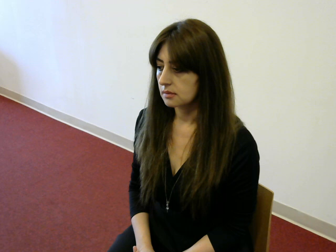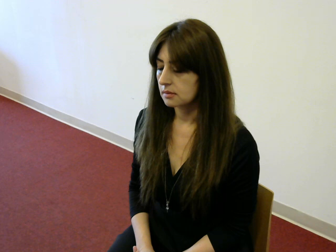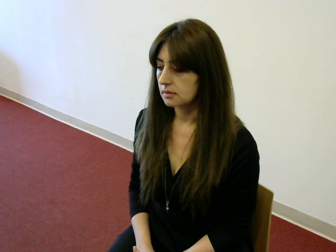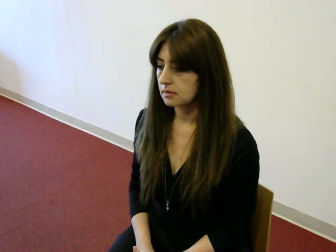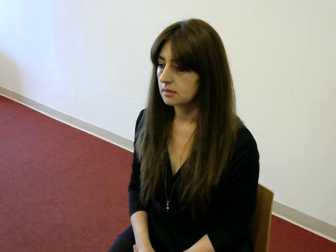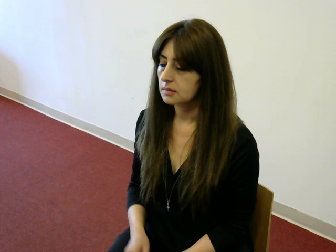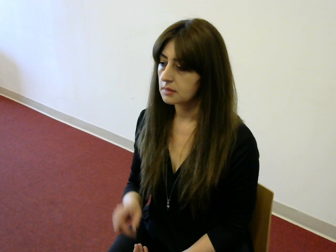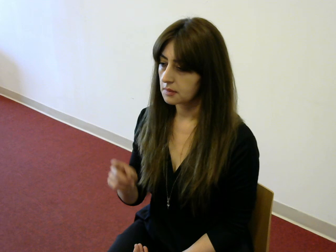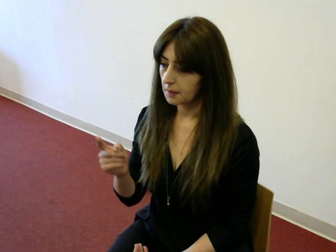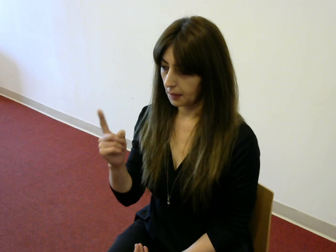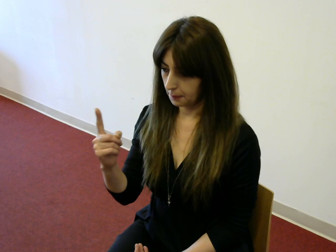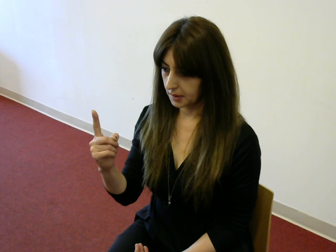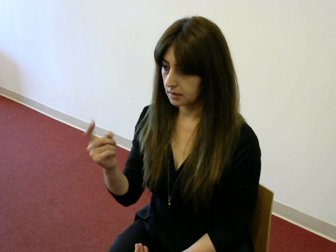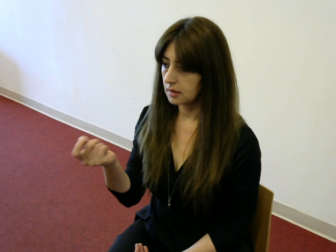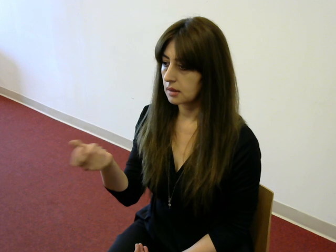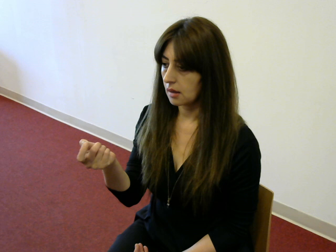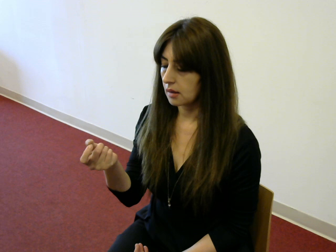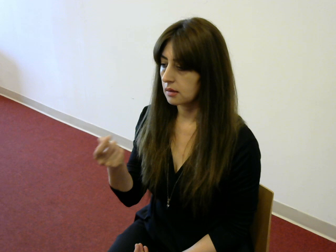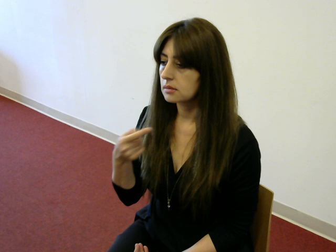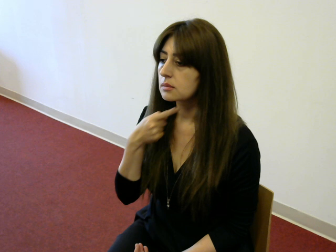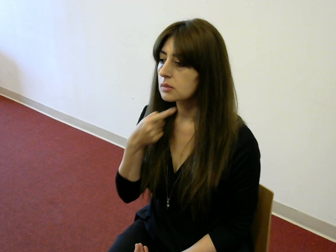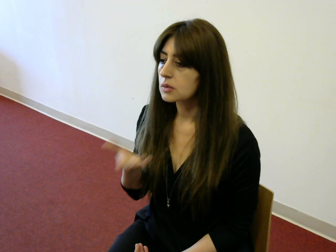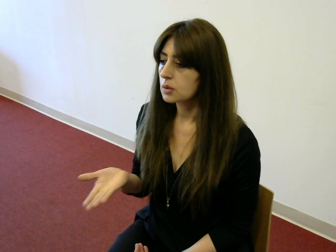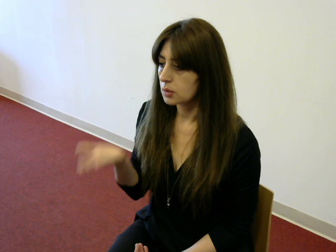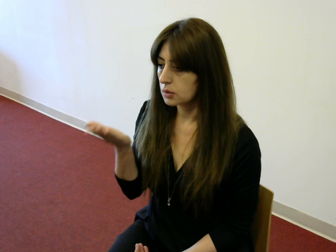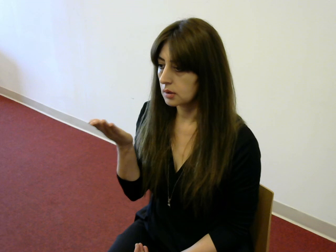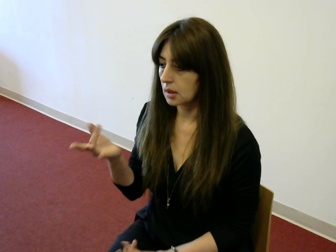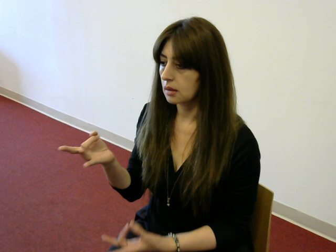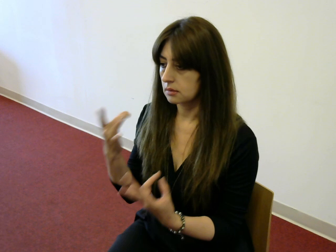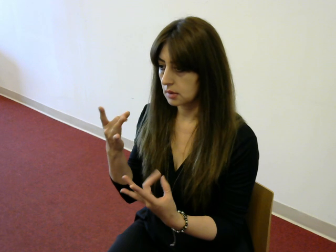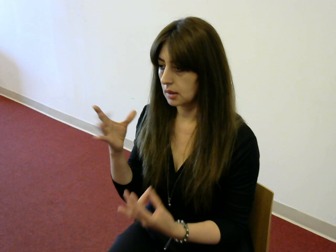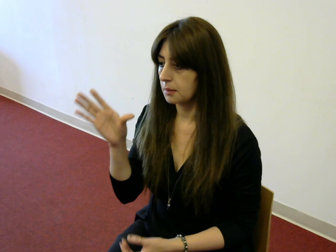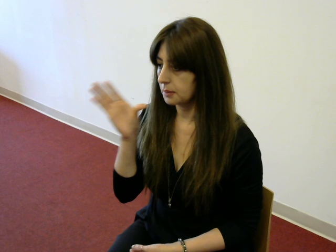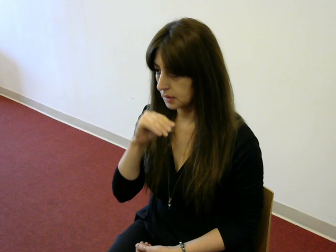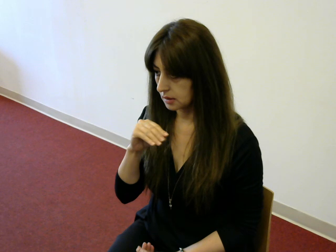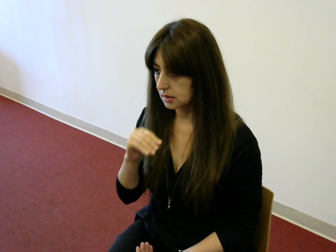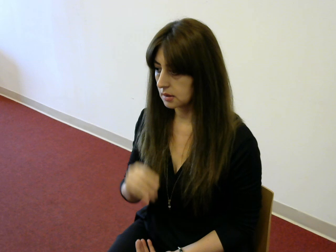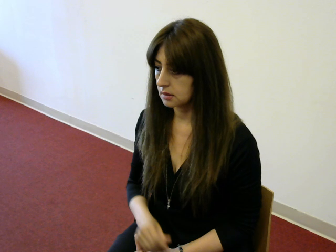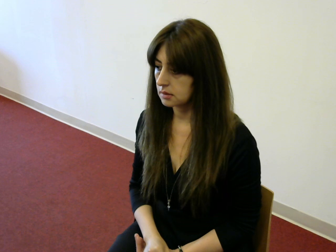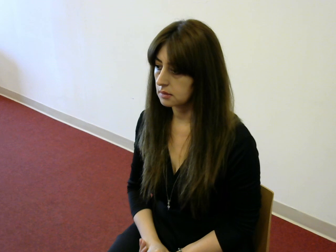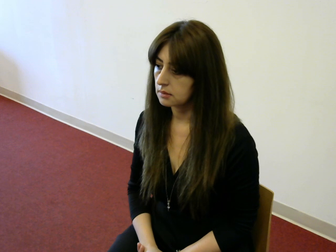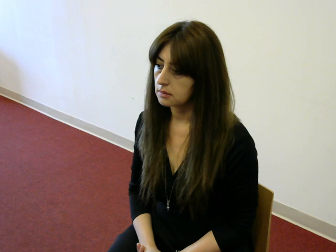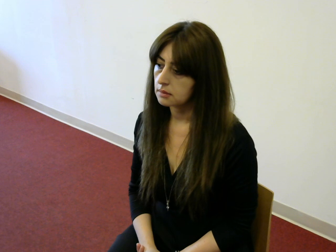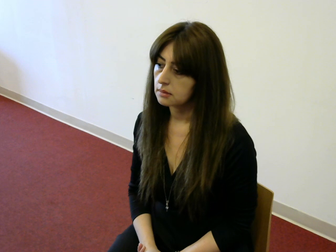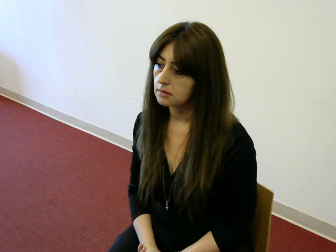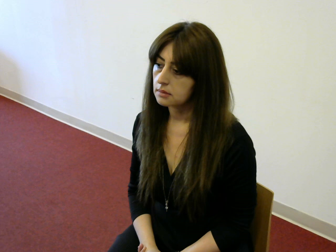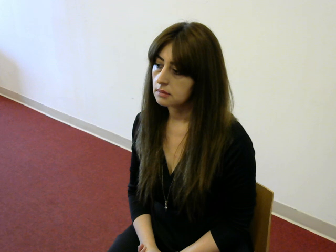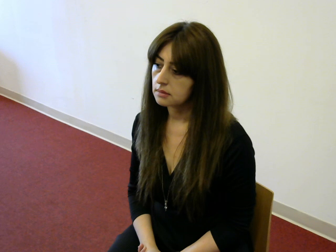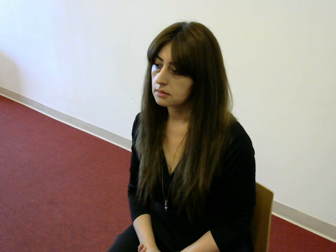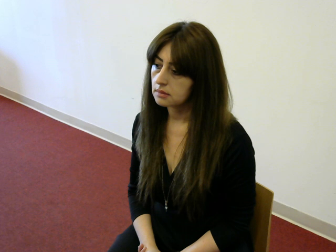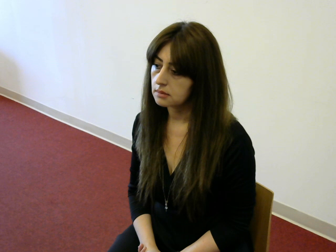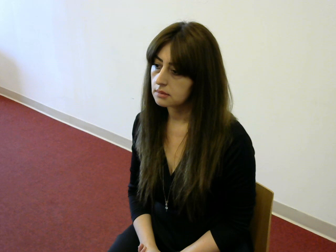Bir az ucadan deyə bilərsinizmi?